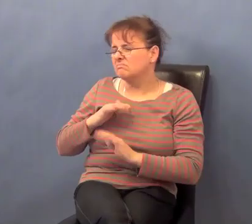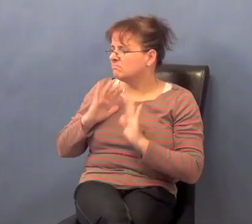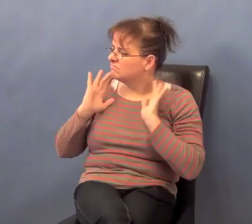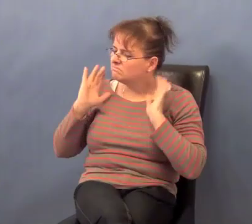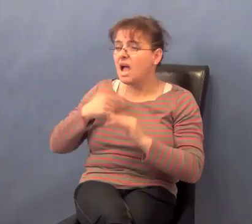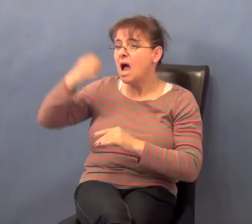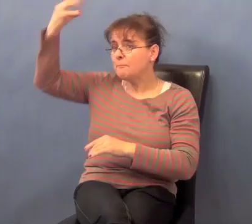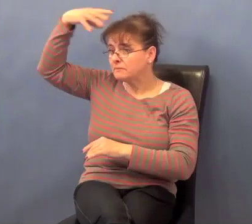Tylko to.